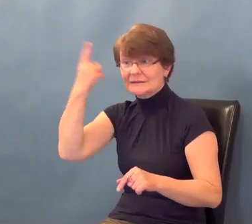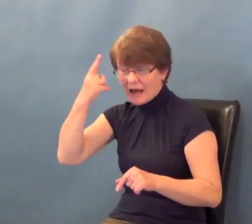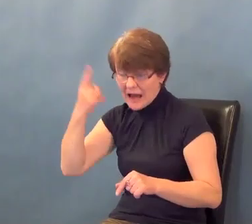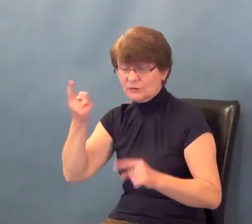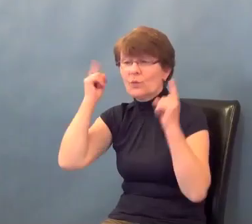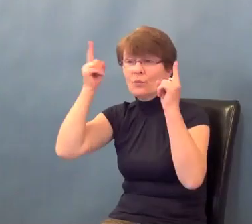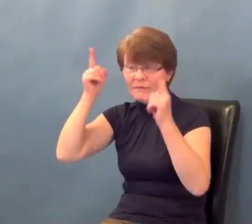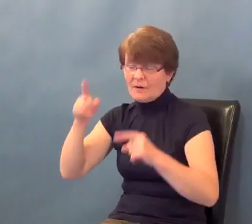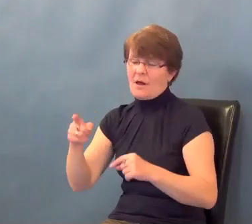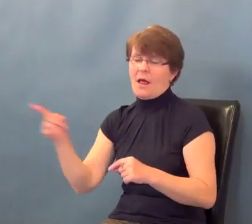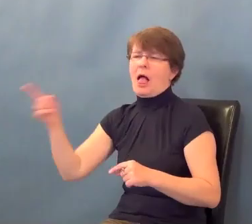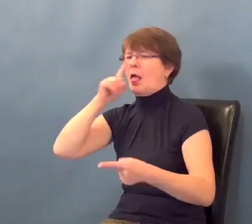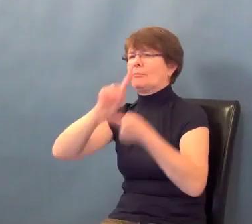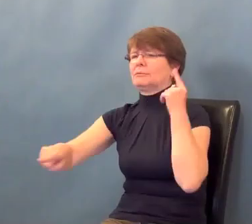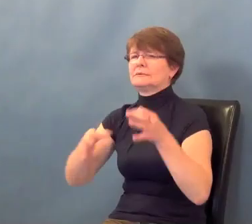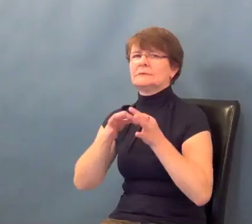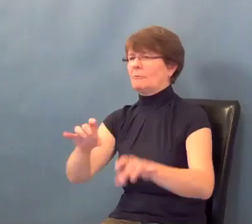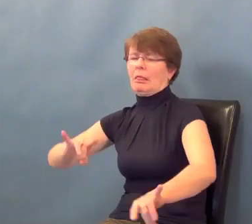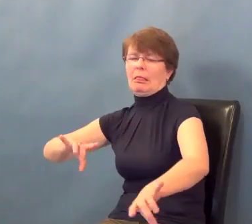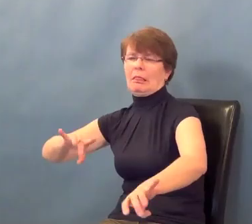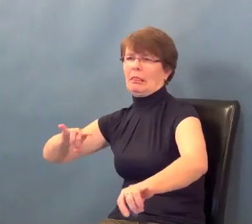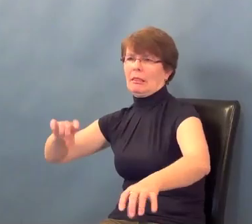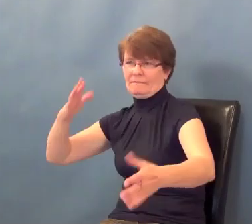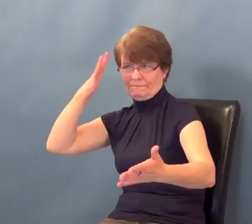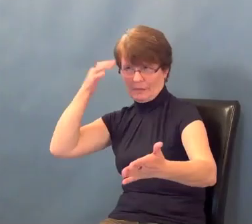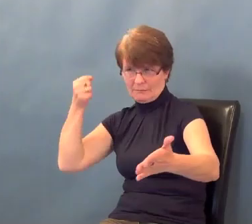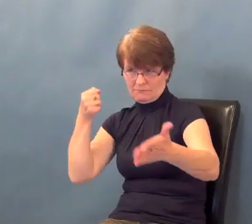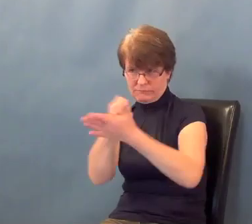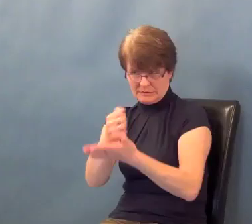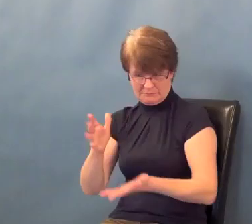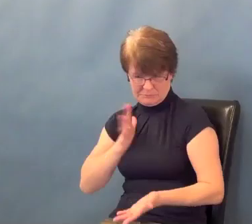Należy zachować ostrożność, poprzez zignorowanie znaku można zderzyć się z autem. To niebezpiecznie.